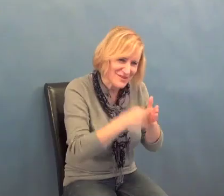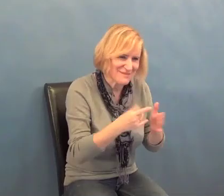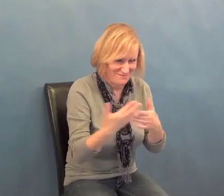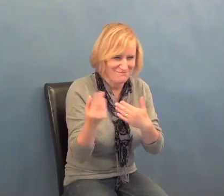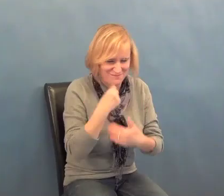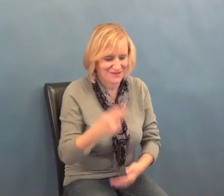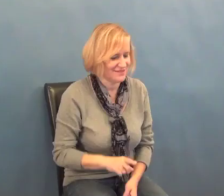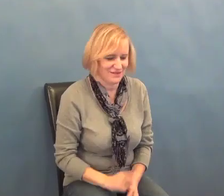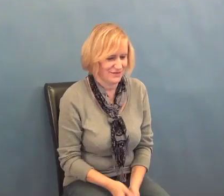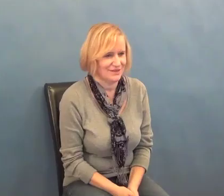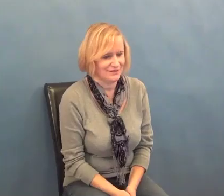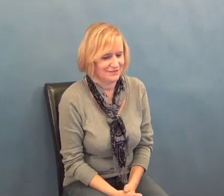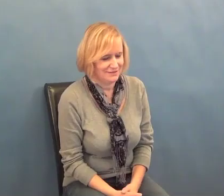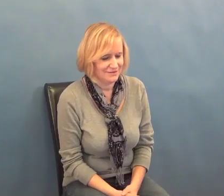Zakupów w sklepie blisko morza tak samo nie wolno robić.